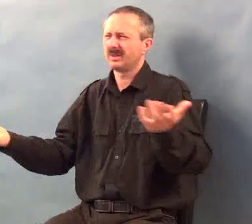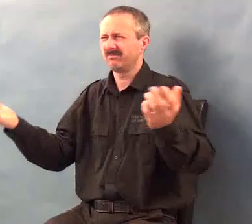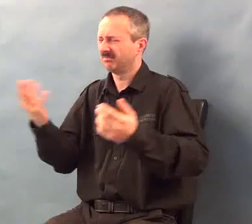To się nie opłaca.